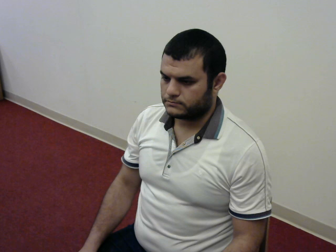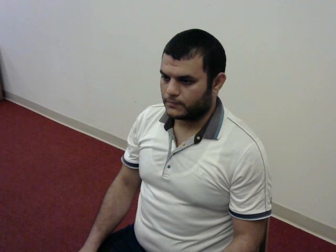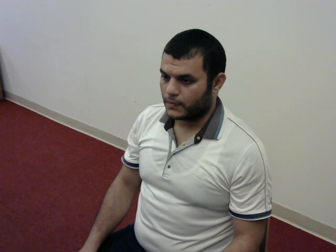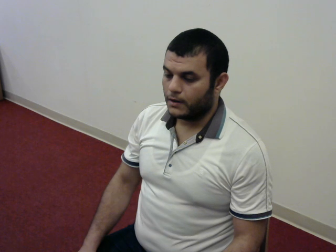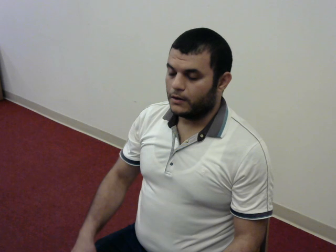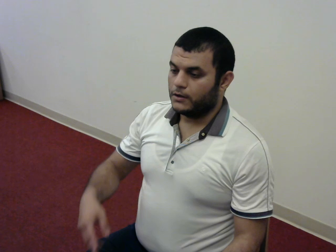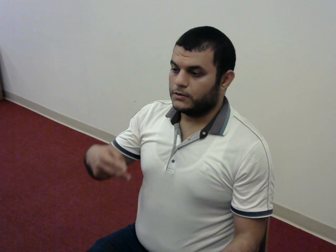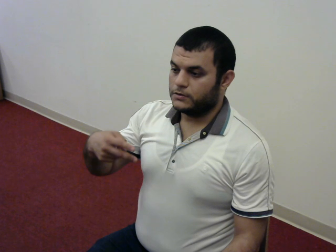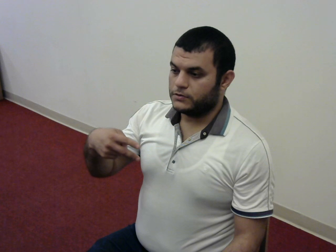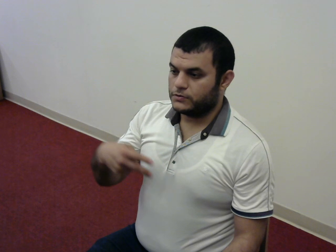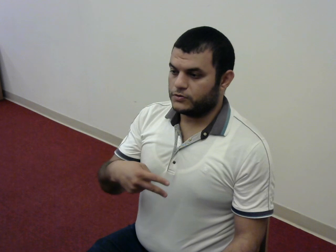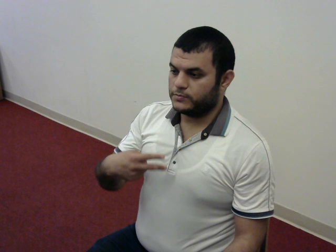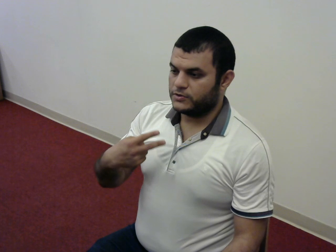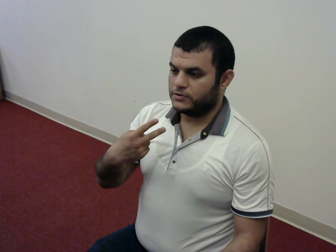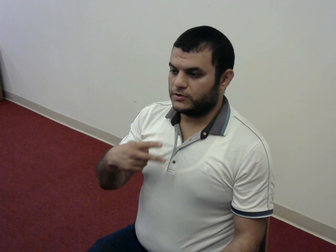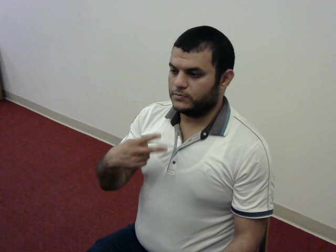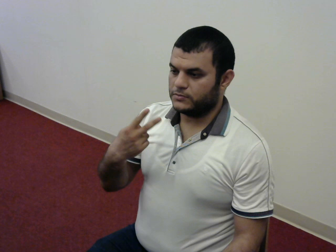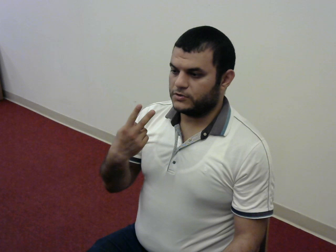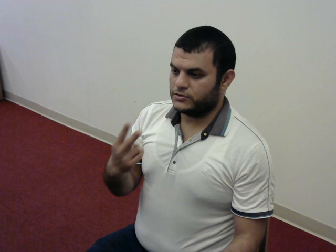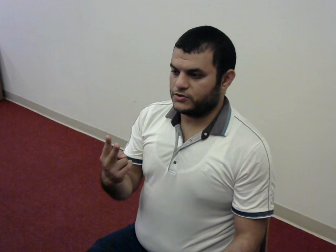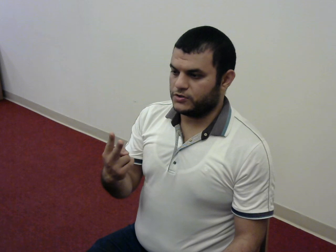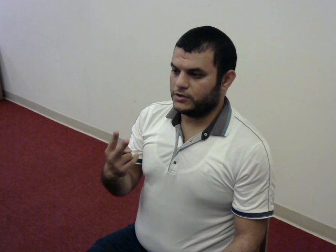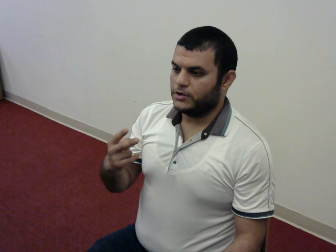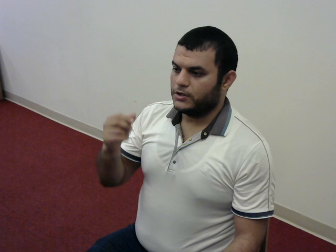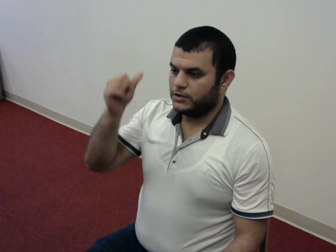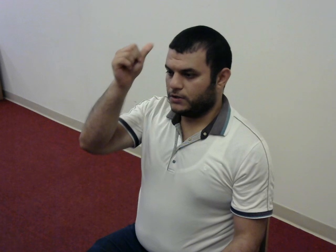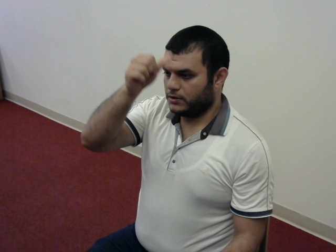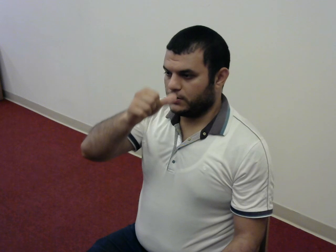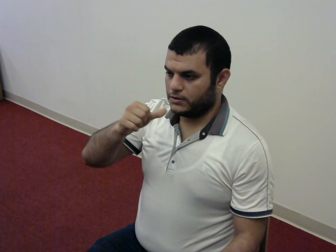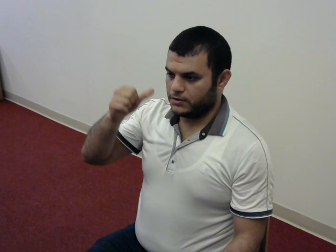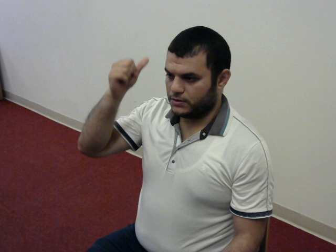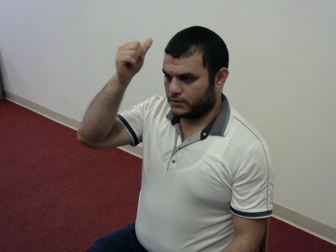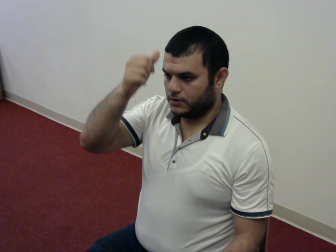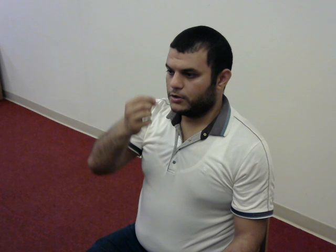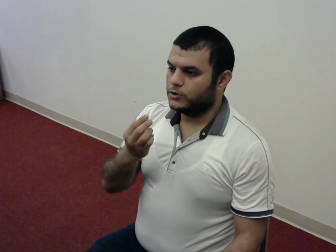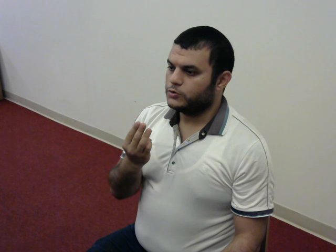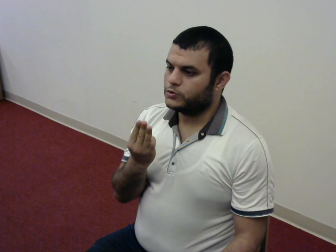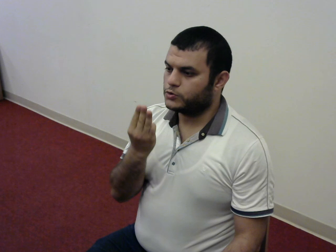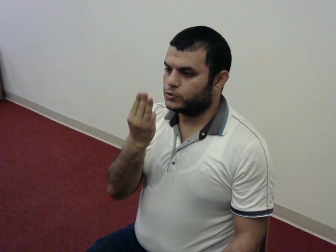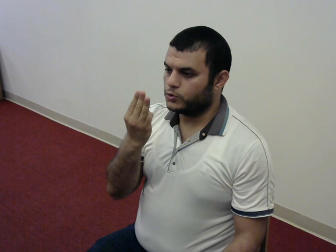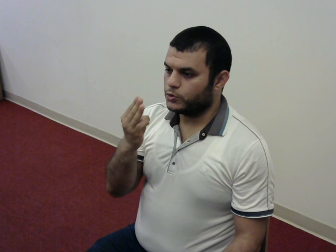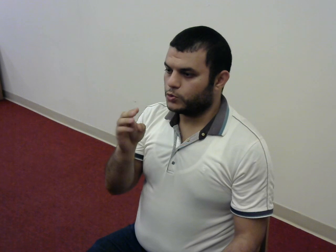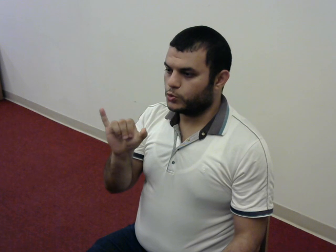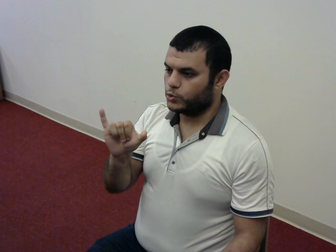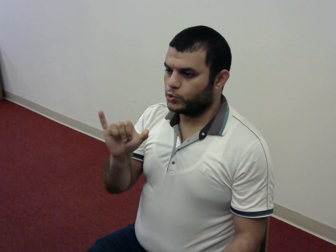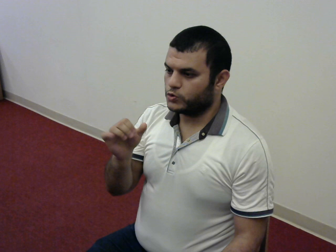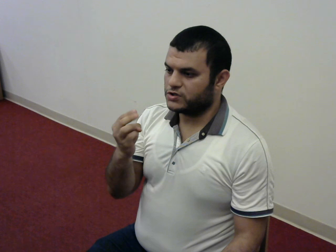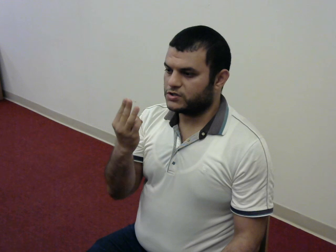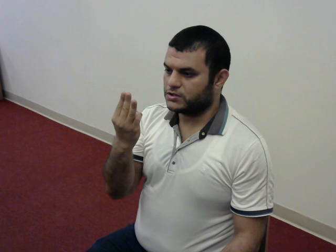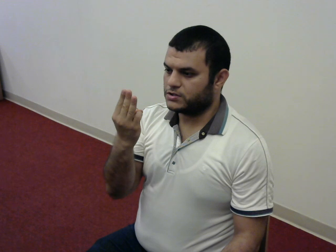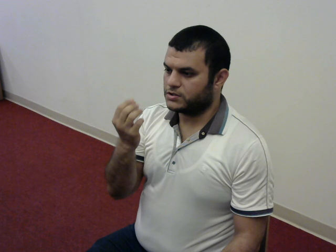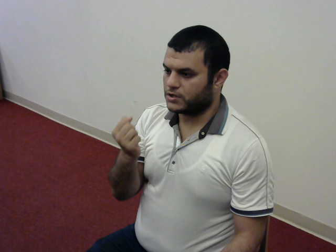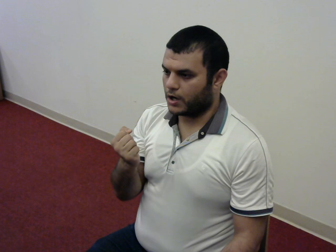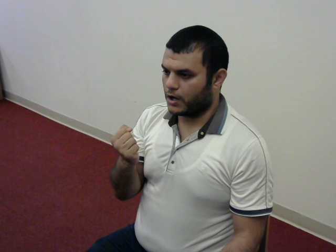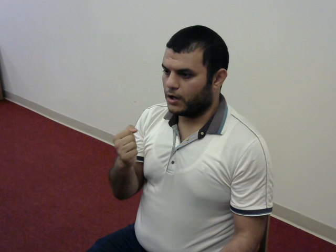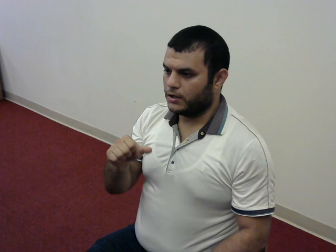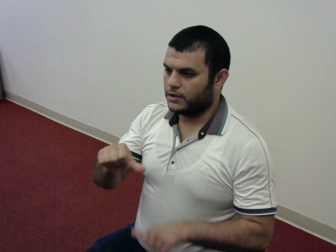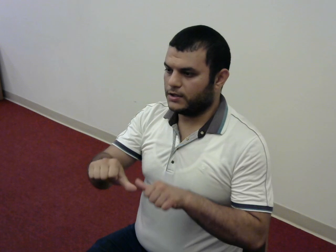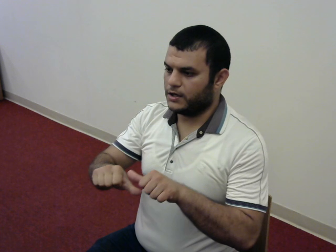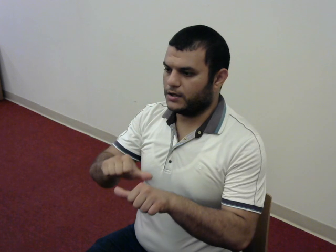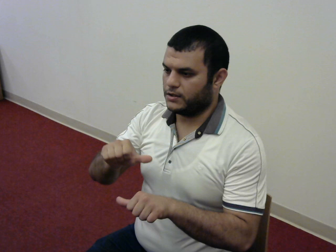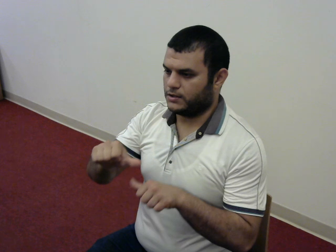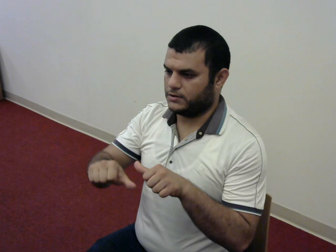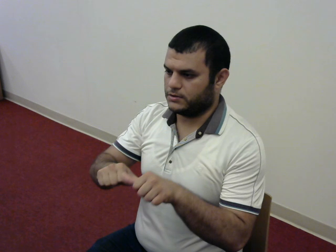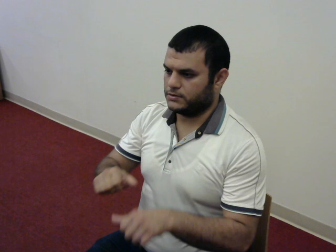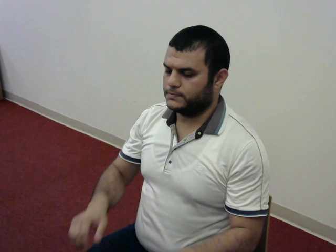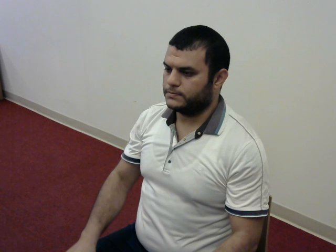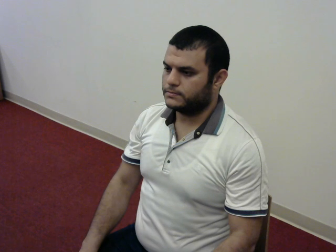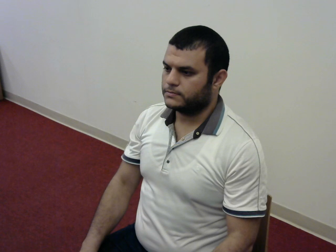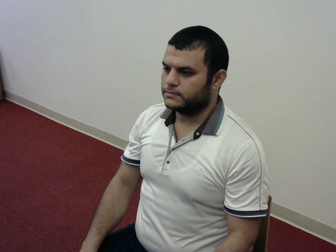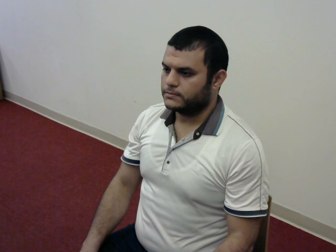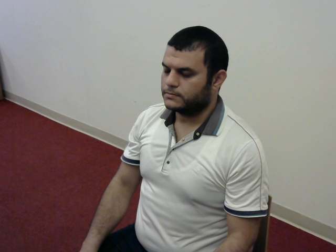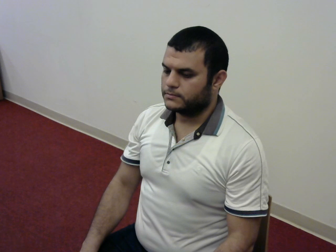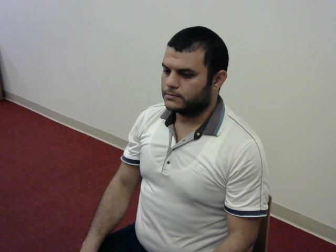2022-ci il Şuşa ilidir